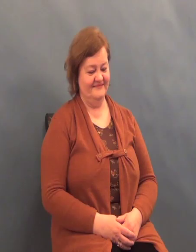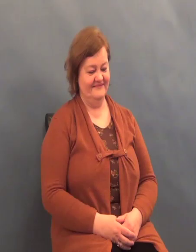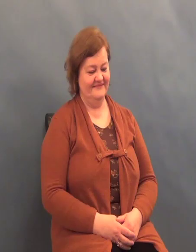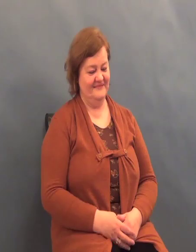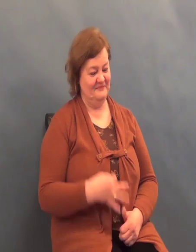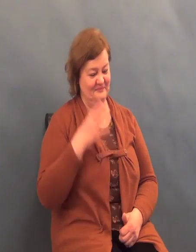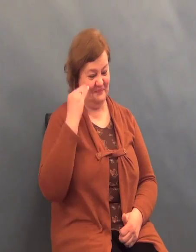Zapomniałam.